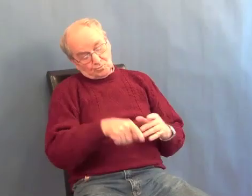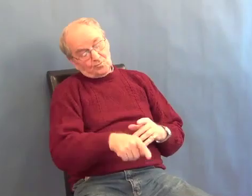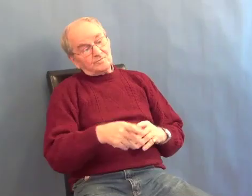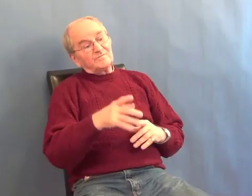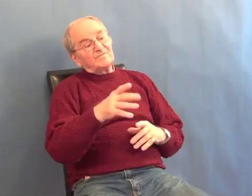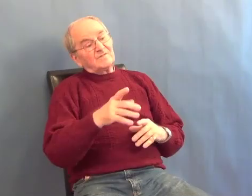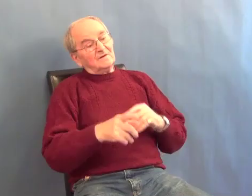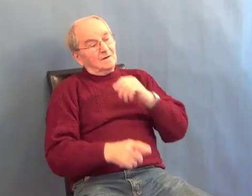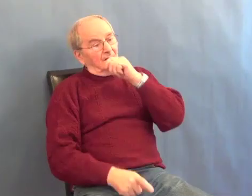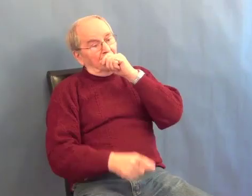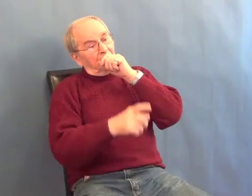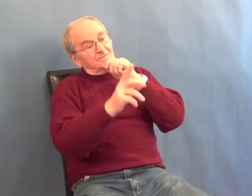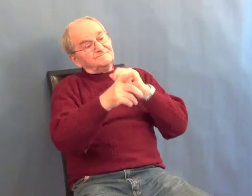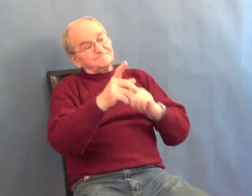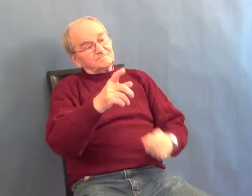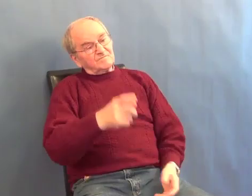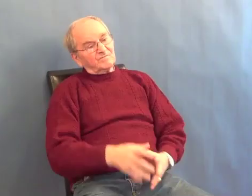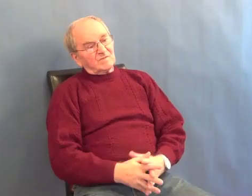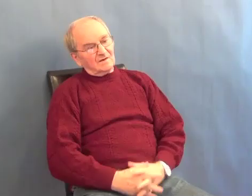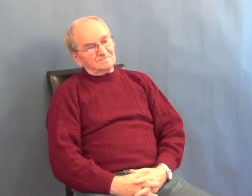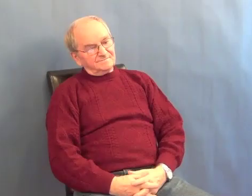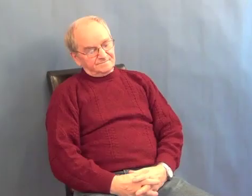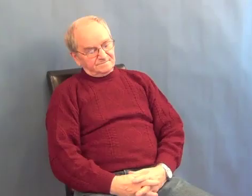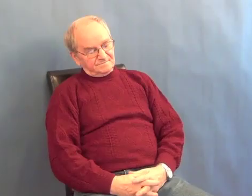Może to...